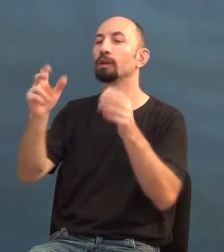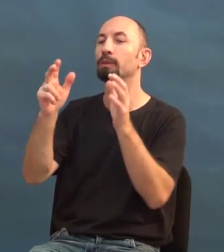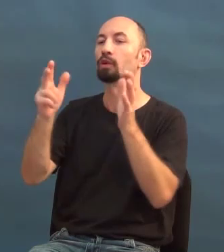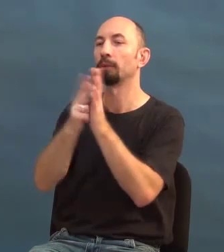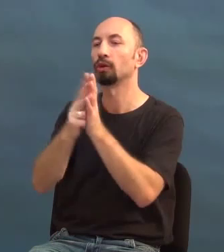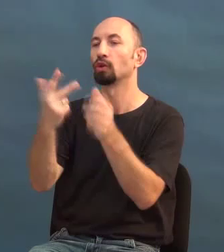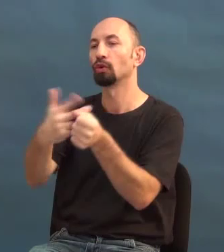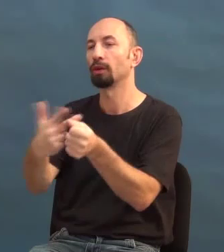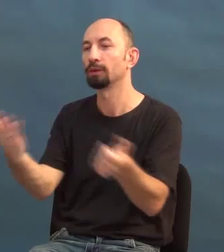Osiemnasta trzydzieści.